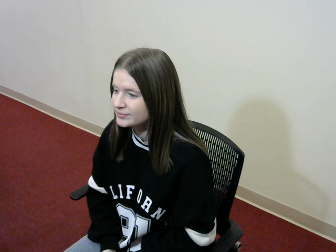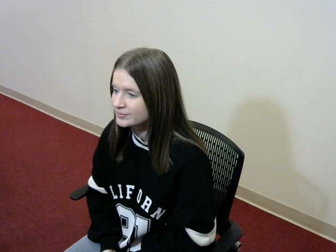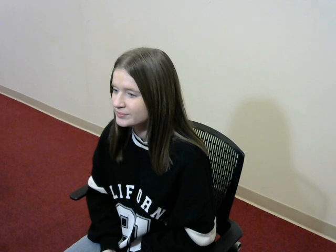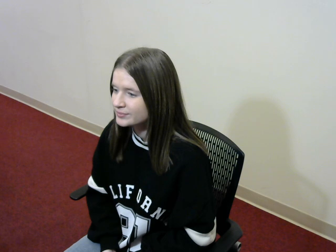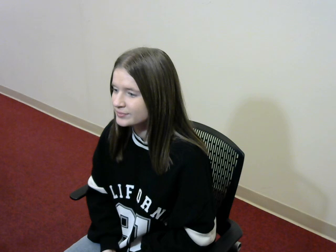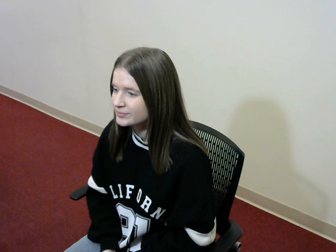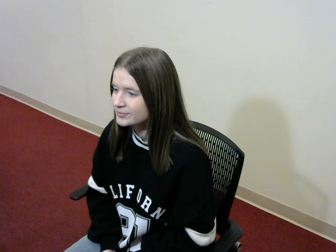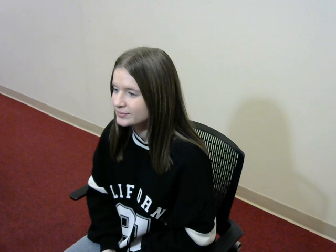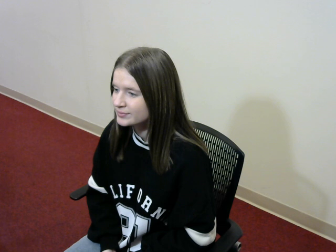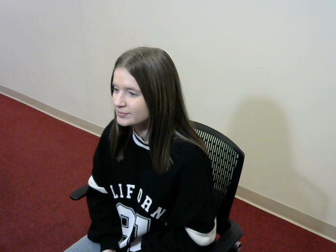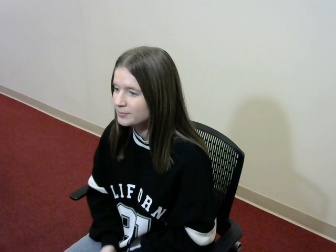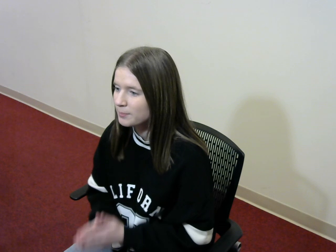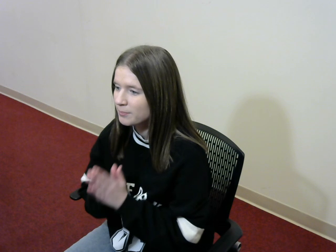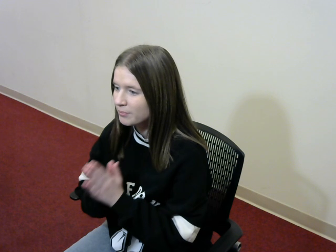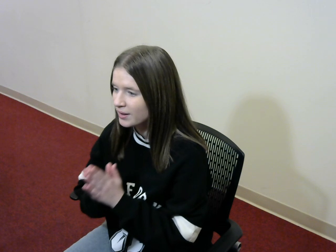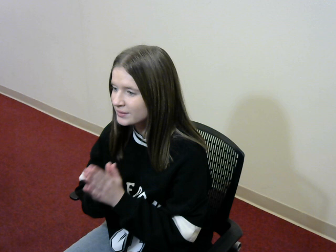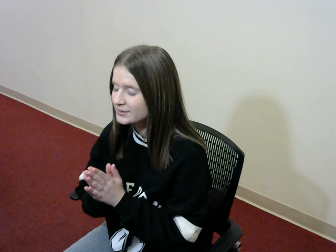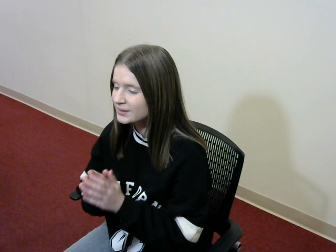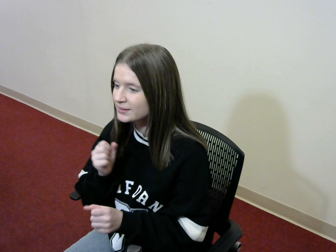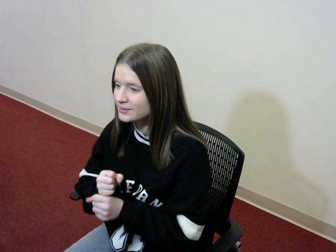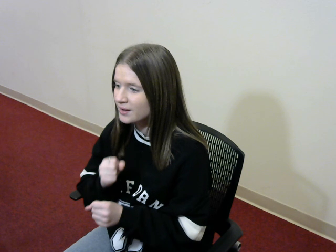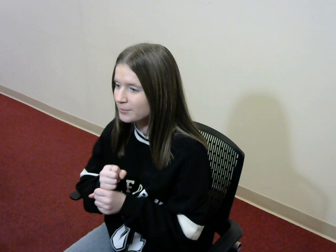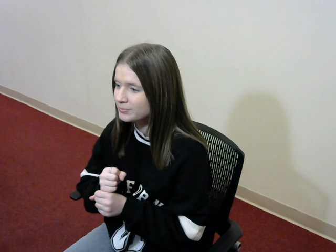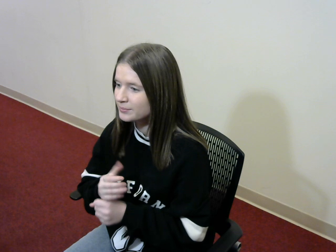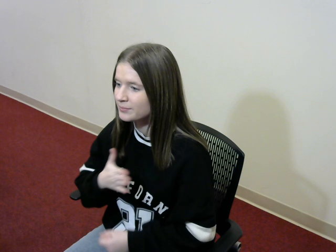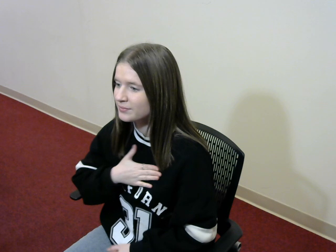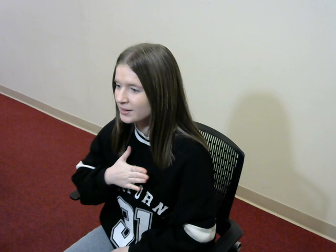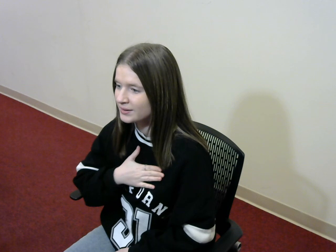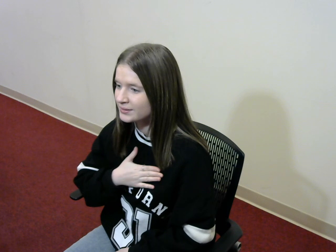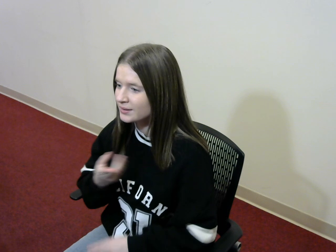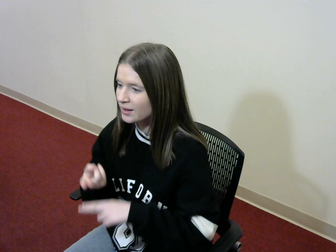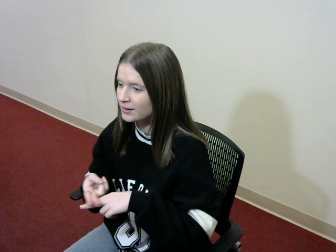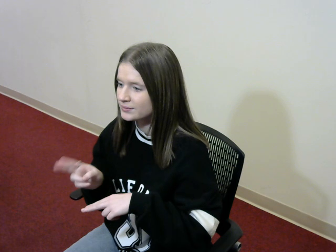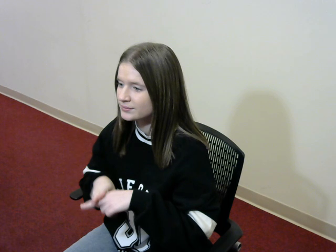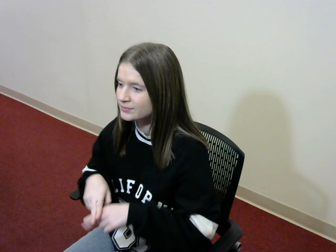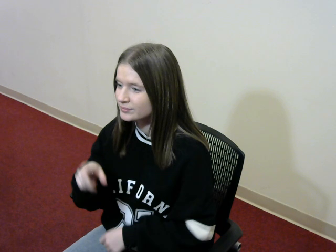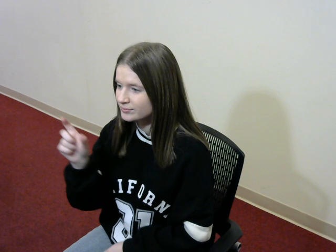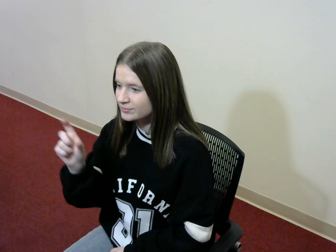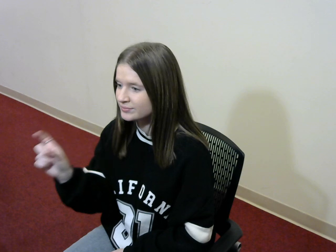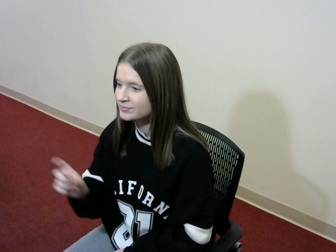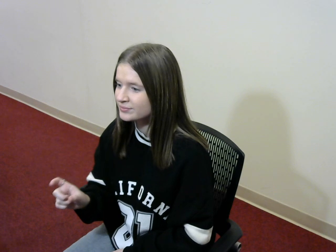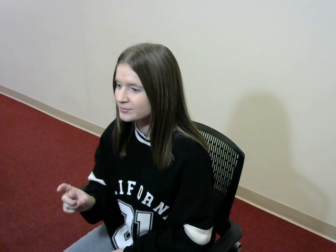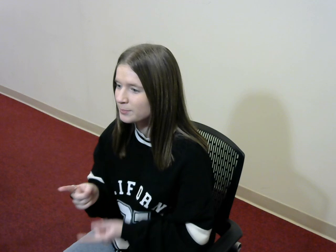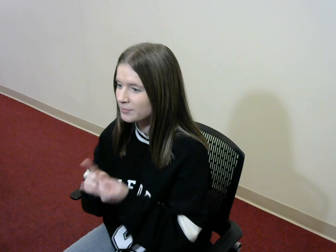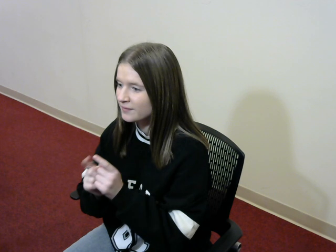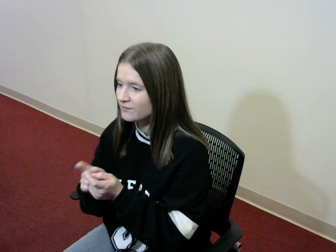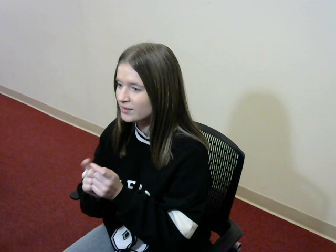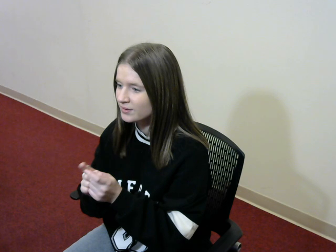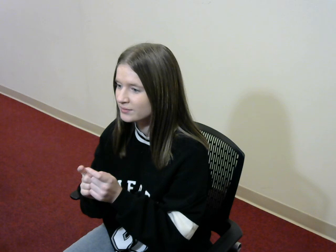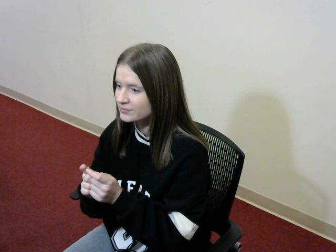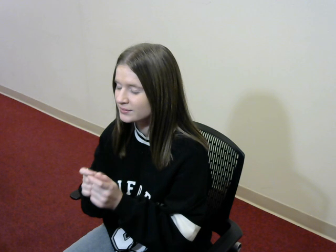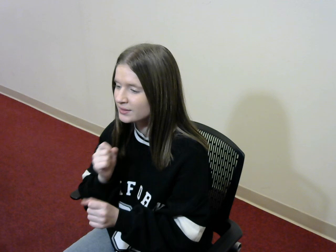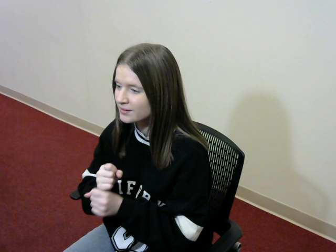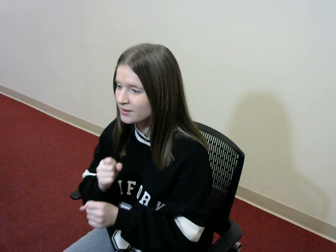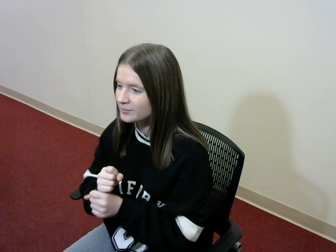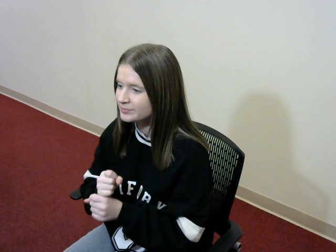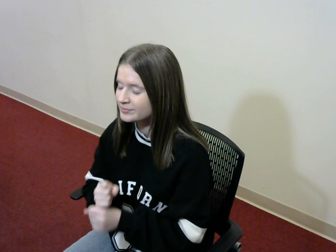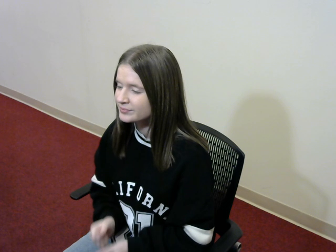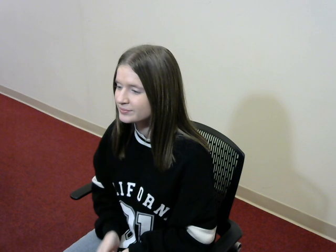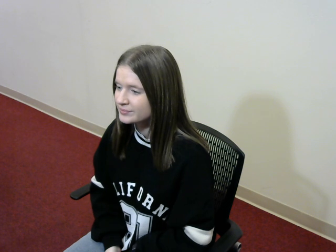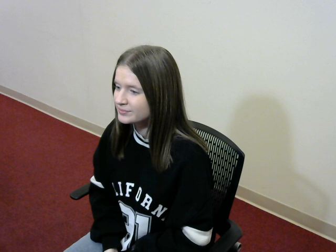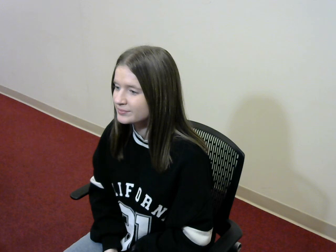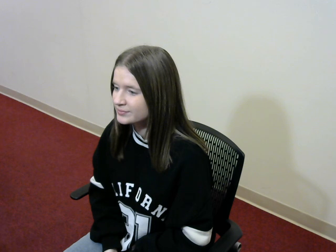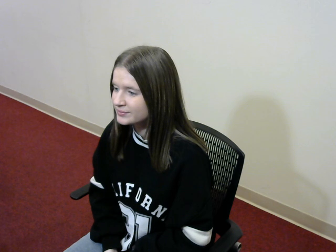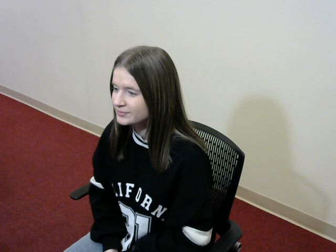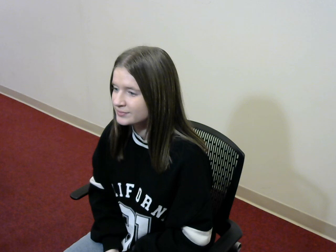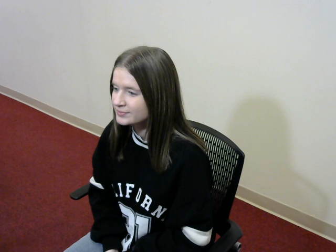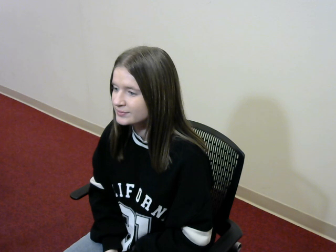Xahiş edirəm, mənə bu şeiri tərcümə edin